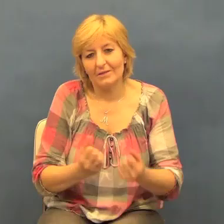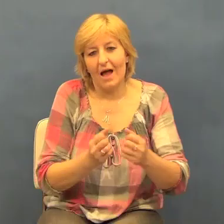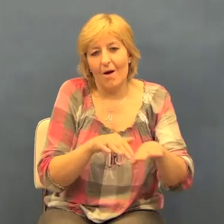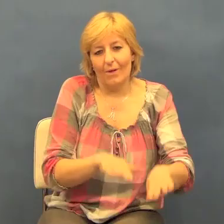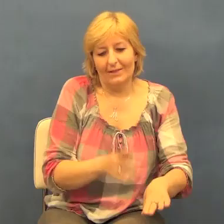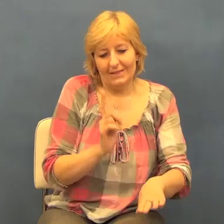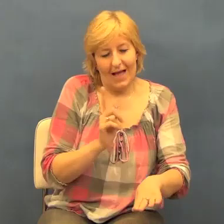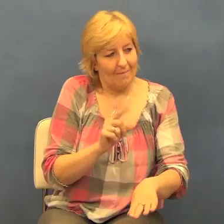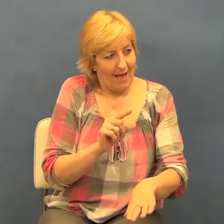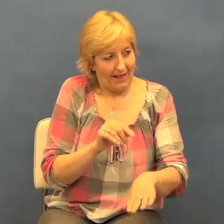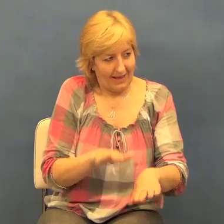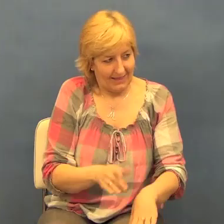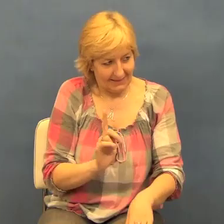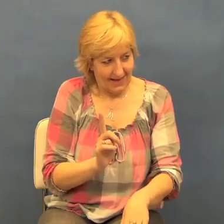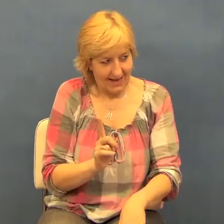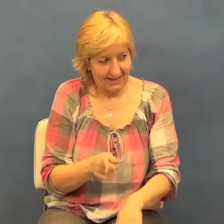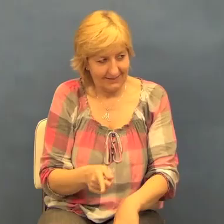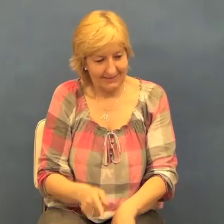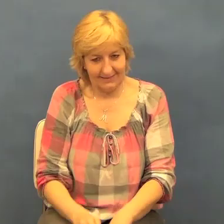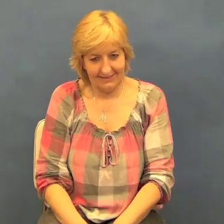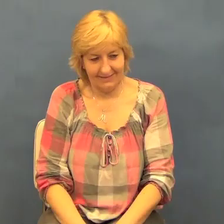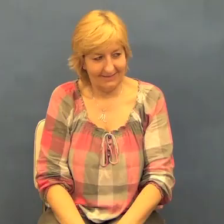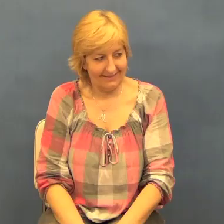Może jest zakaz parkowania samochodu w tym miejscu.